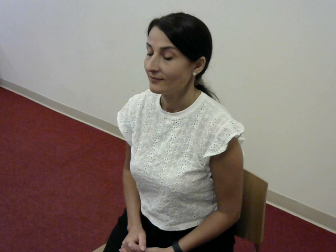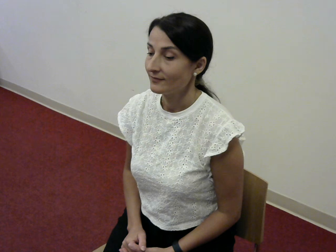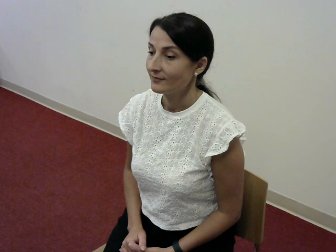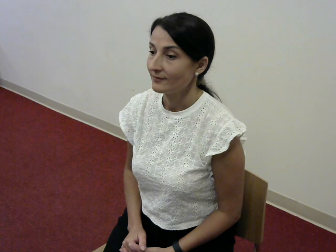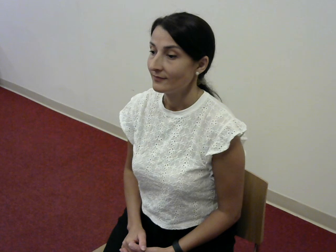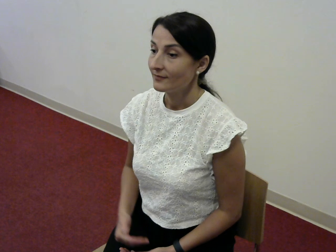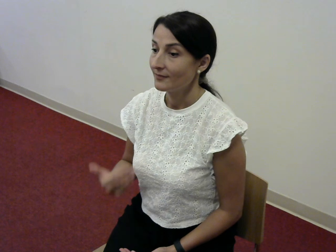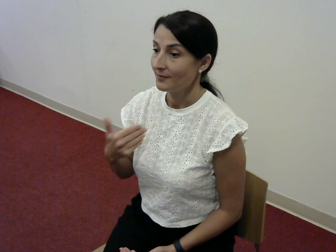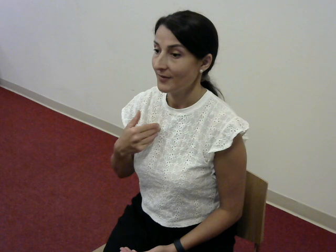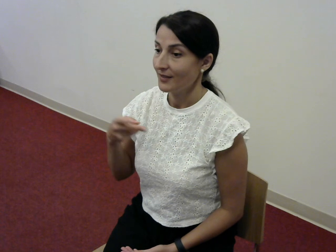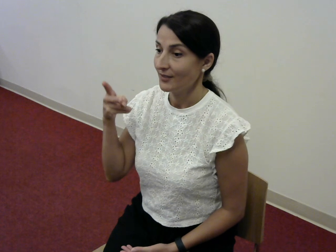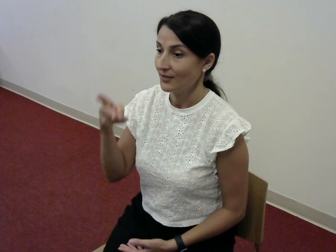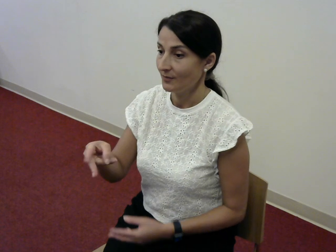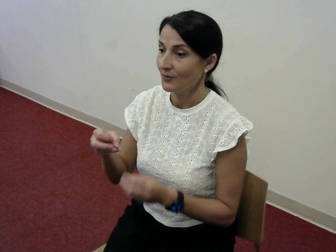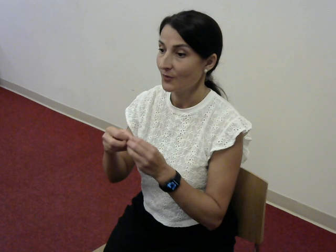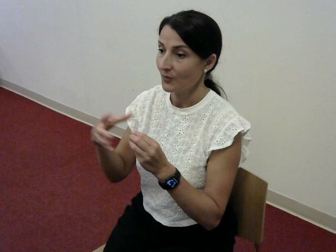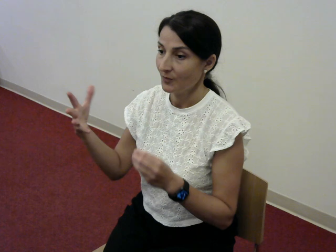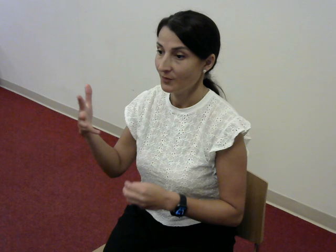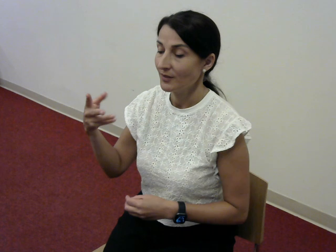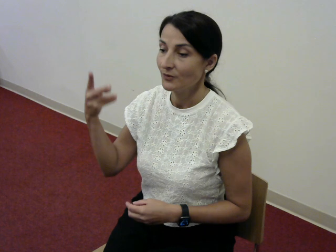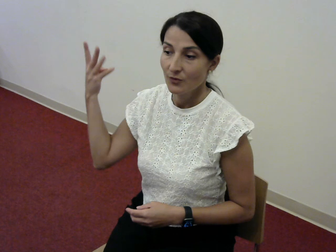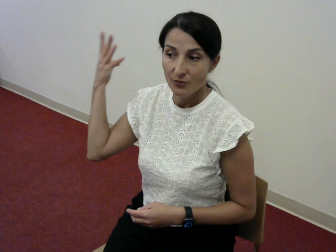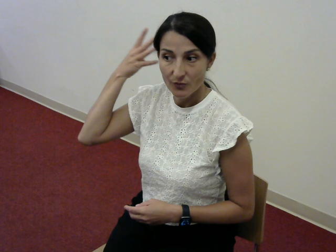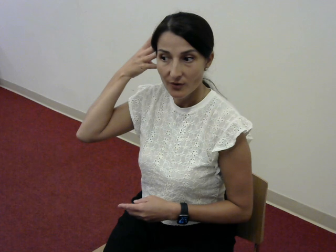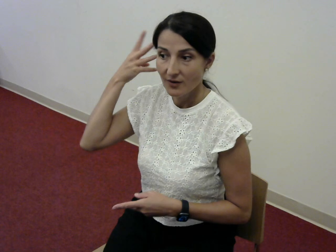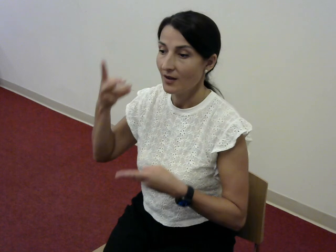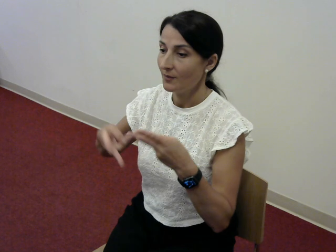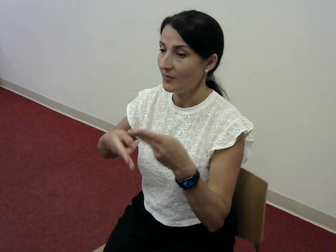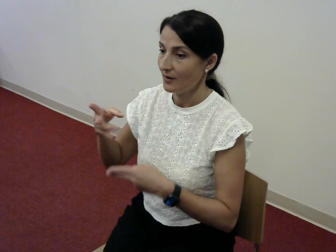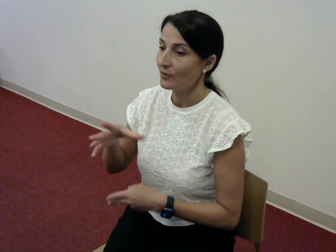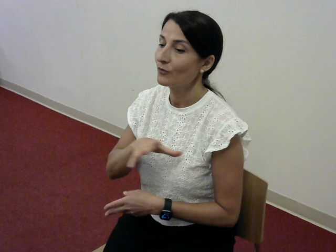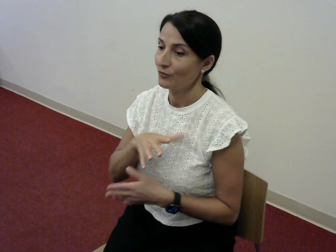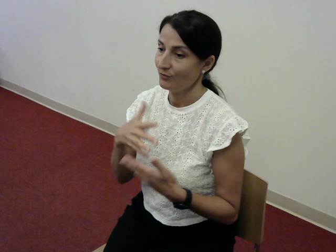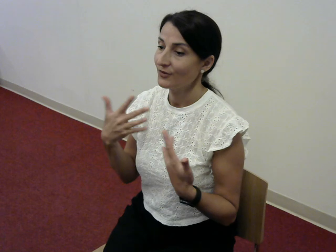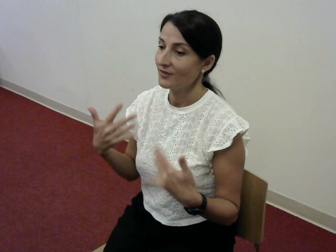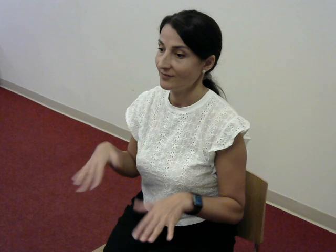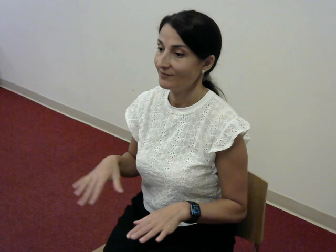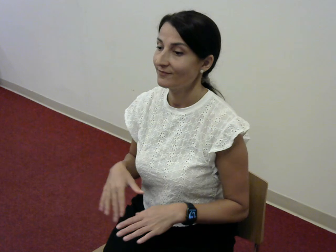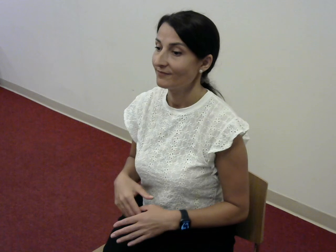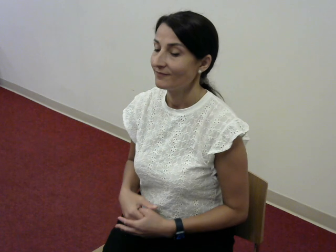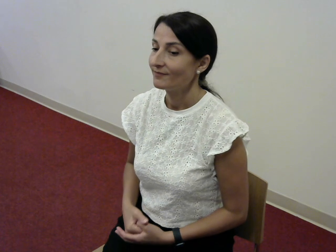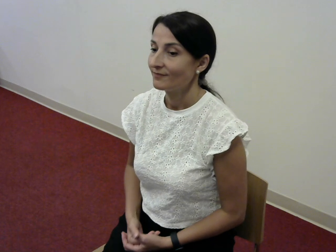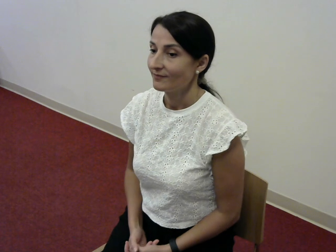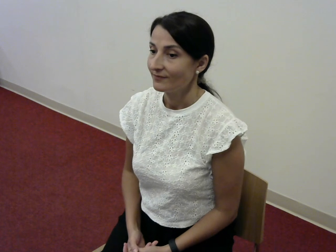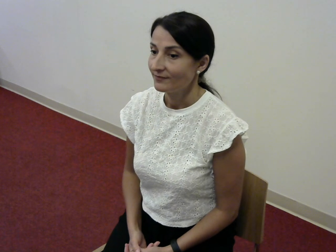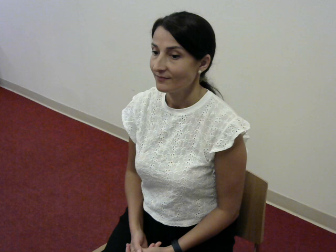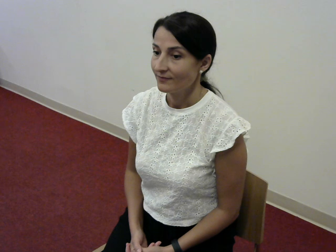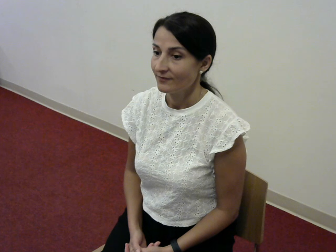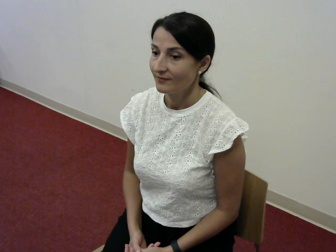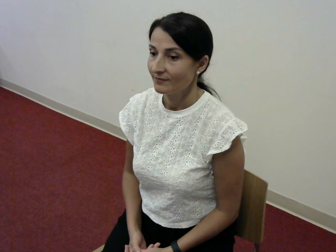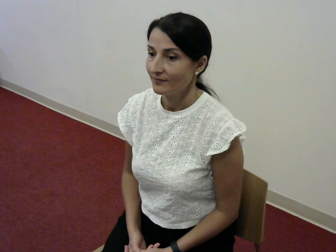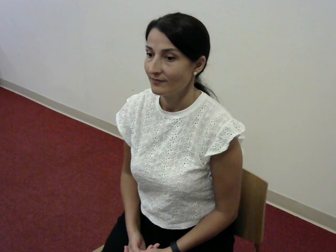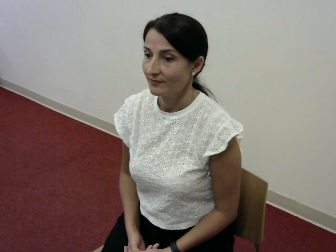Mən 2015-ci ildə koxlear implant əməliyyatı keçirmişəm